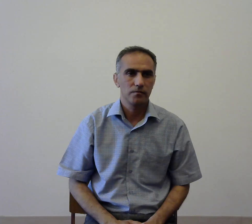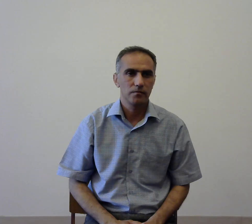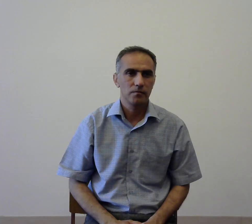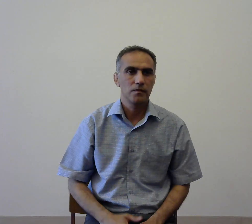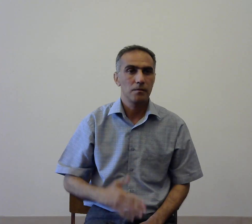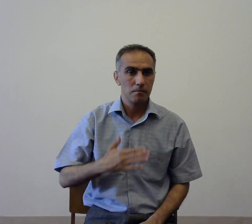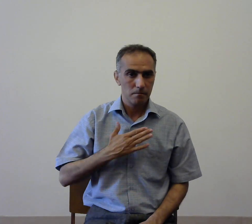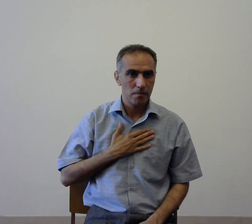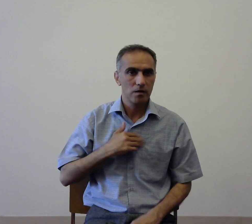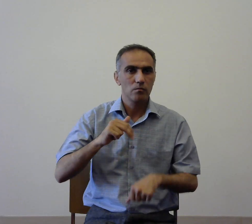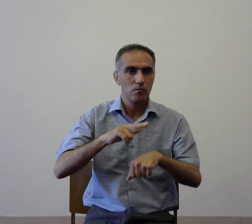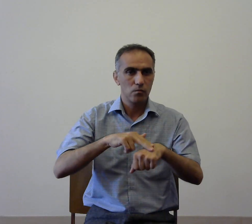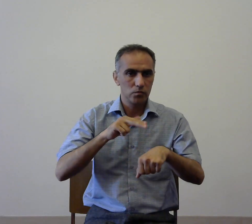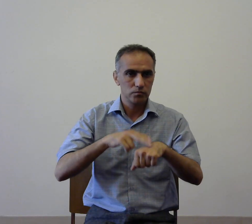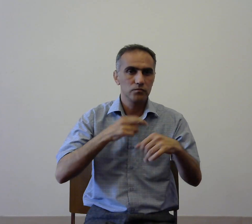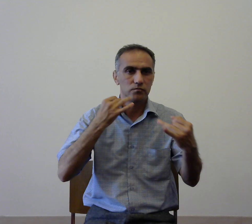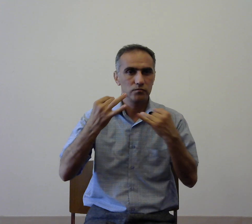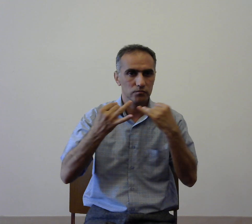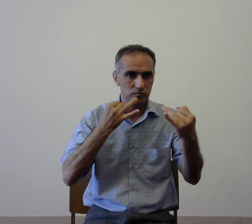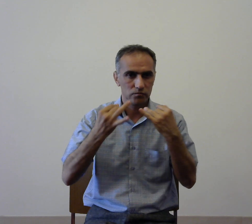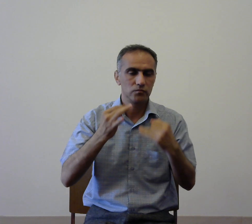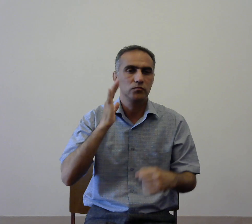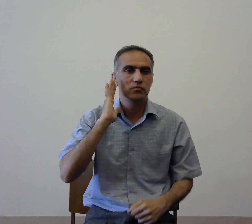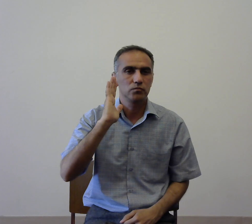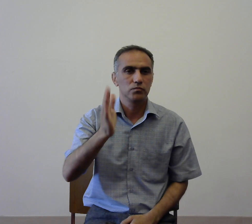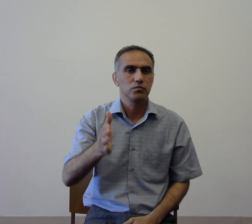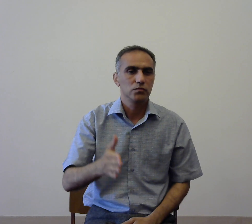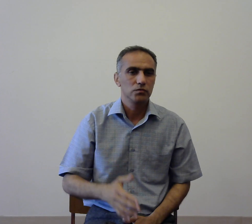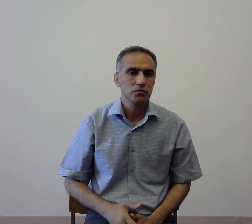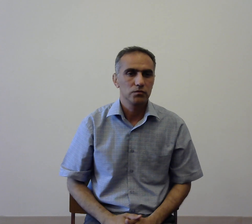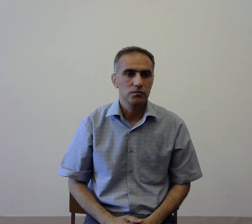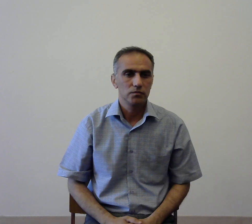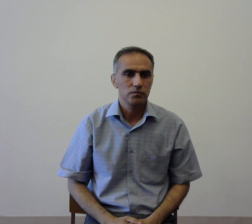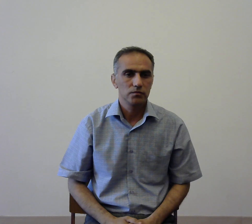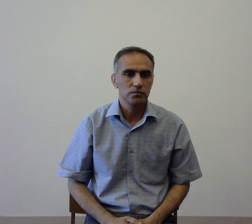Mən polisə müraciət edəcəyəm